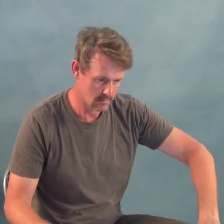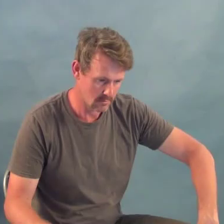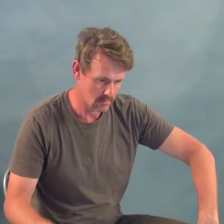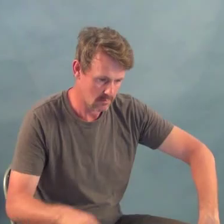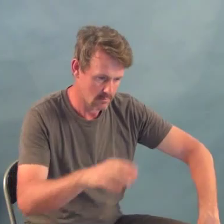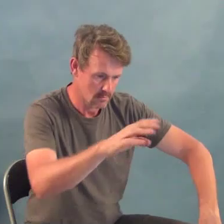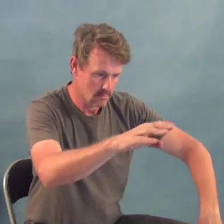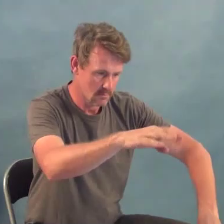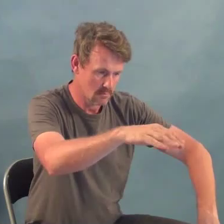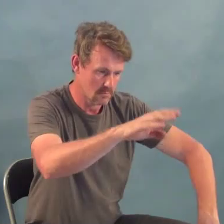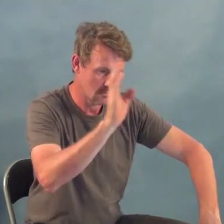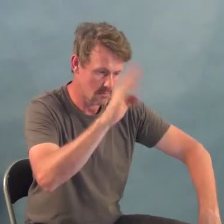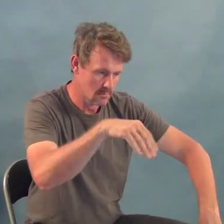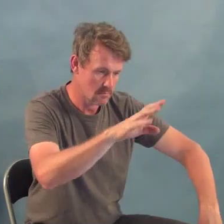Ej, ej, hej!